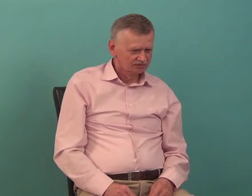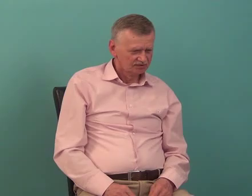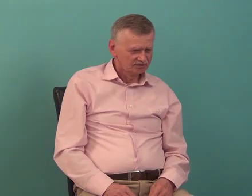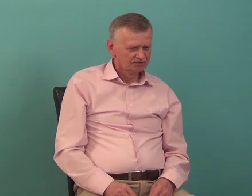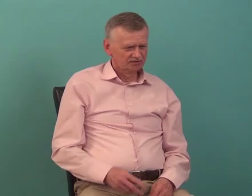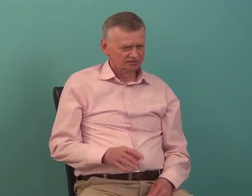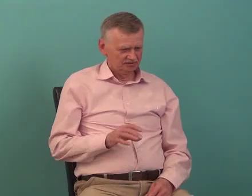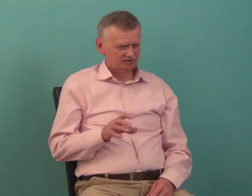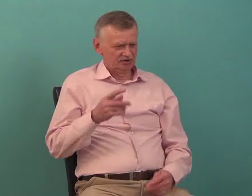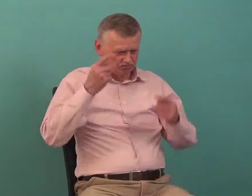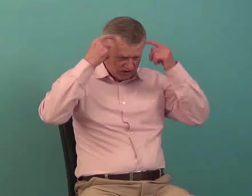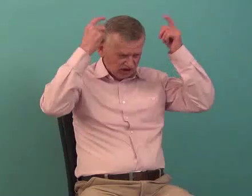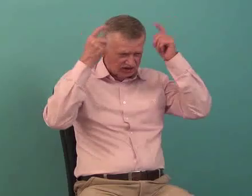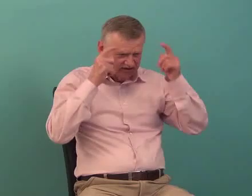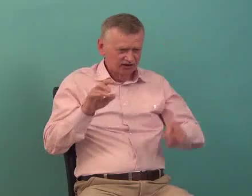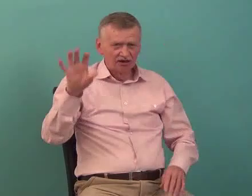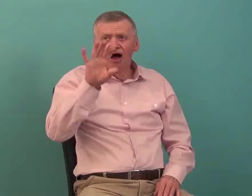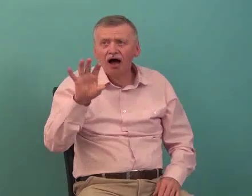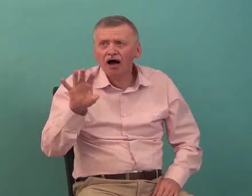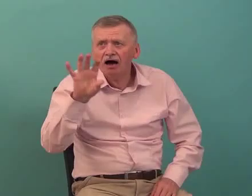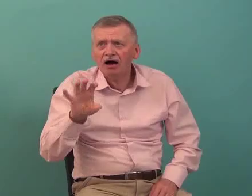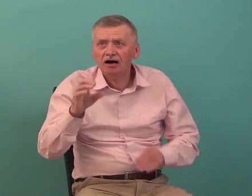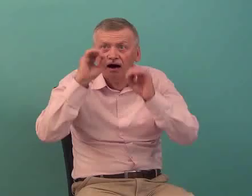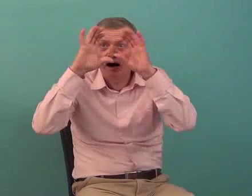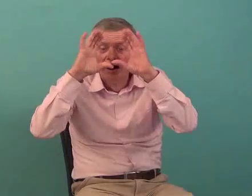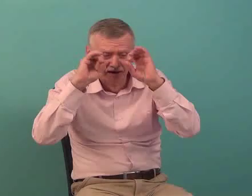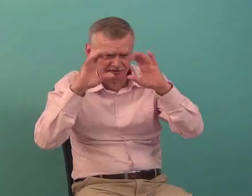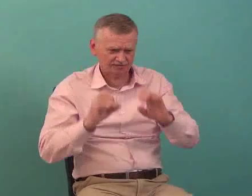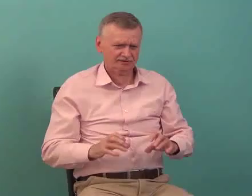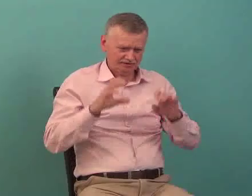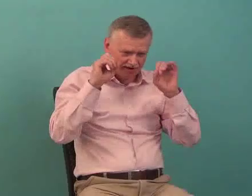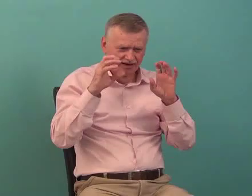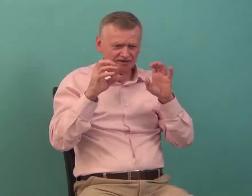Myszka Miki coś ogląda, ma wielkie oczy.